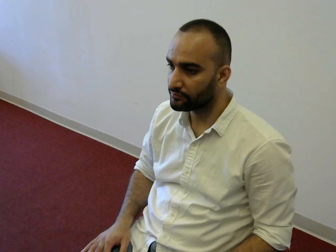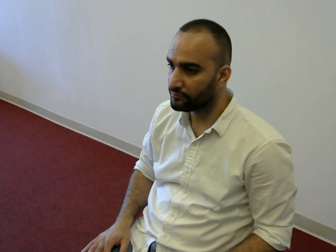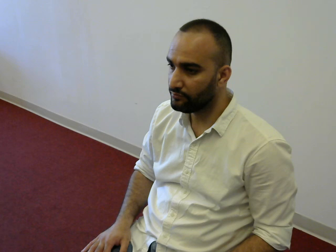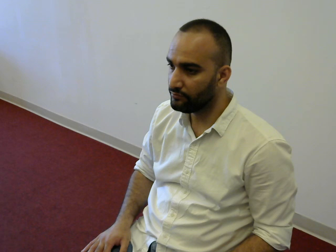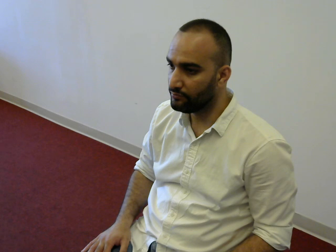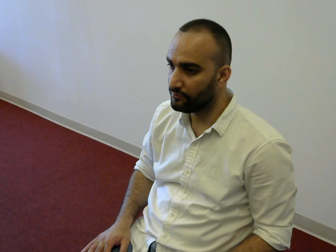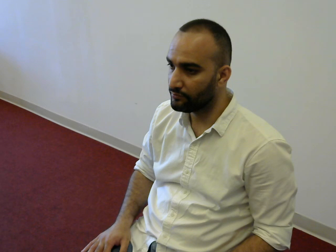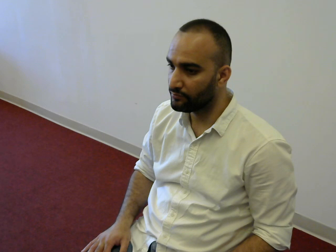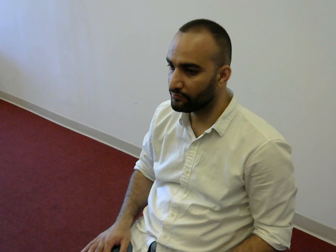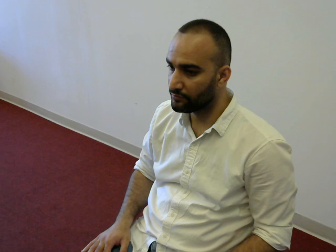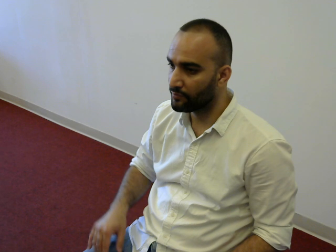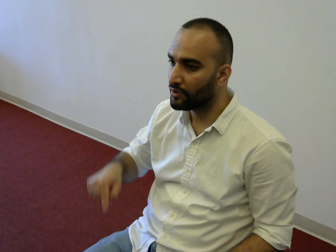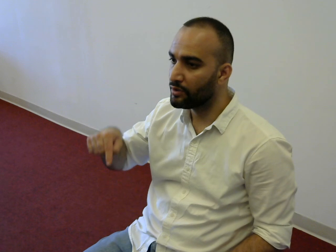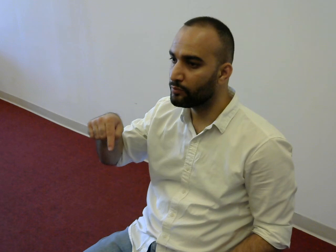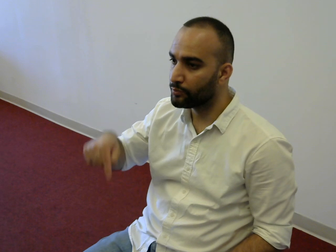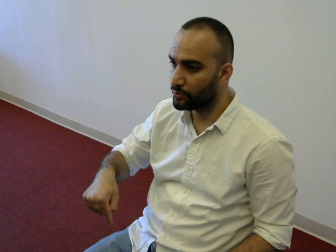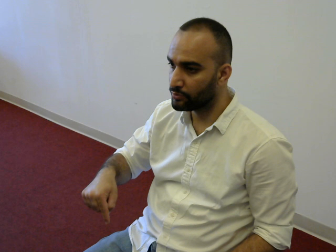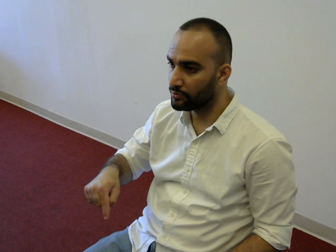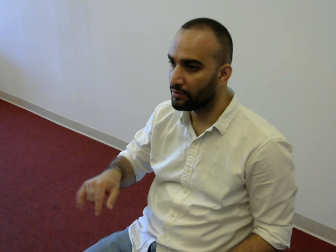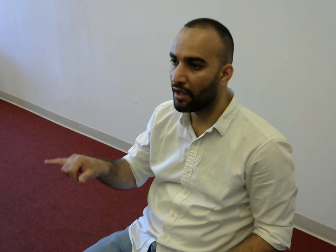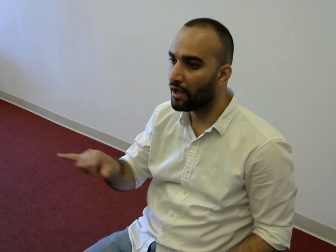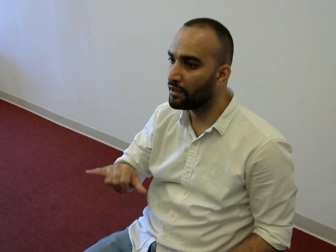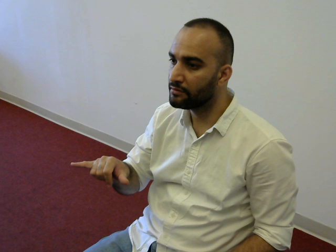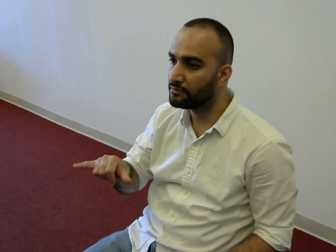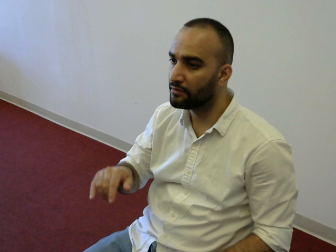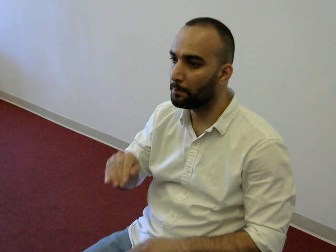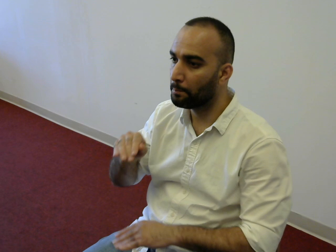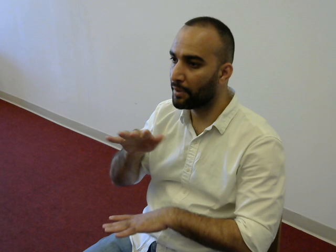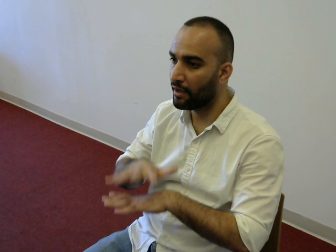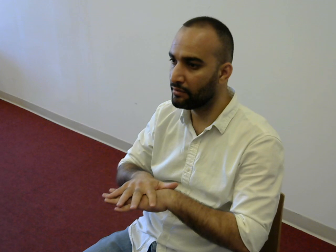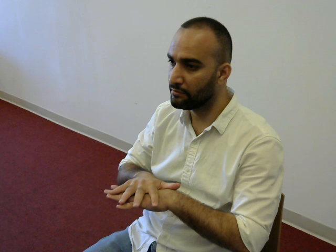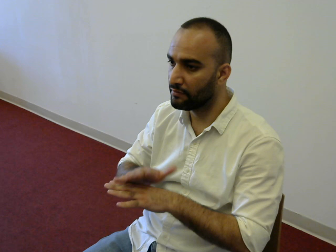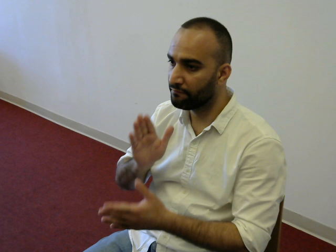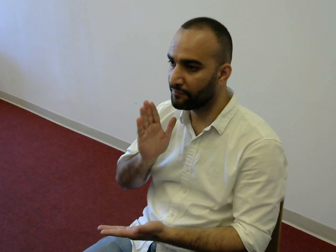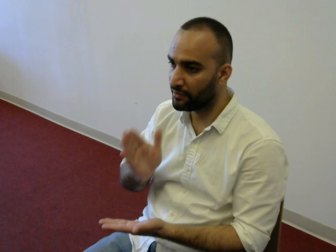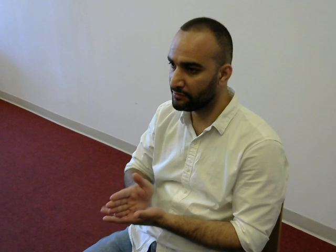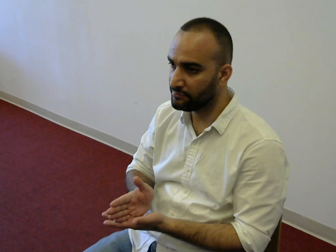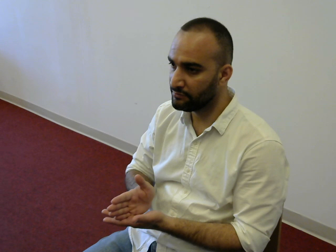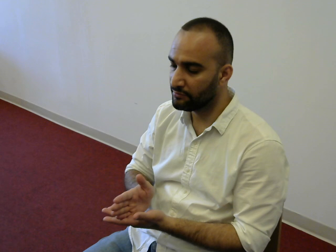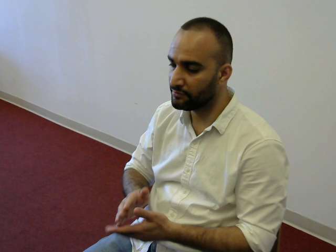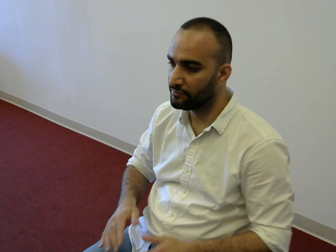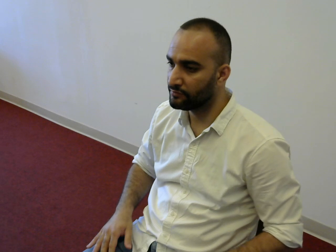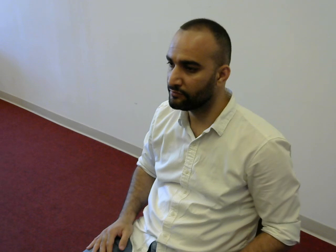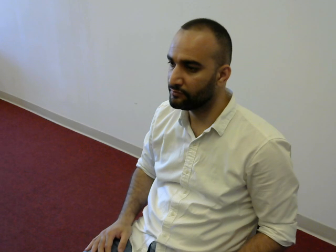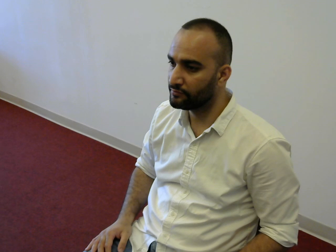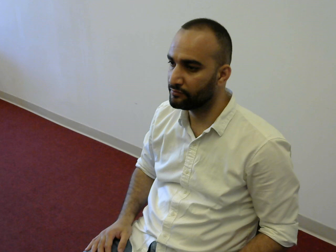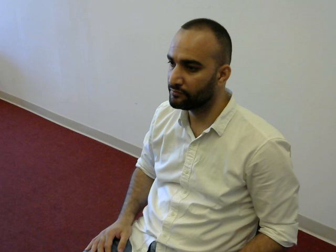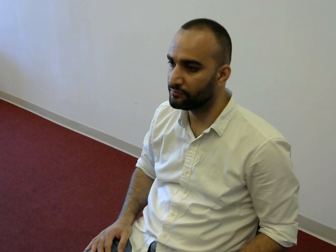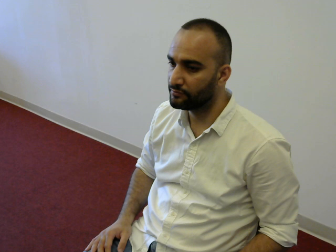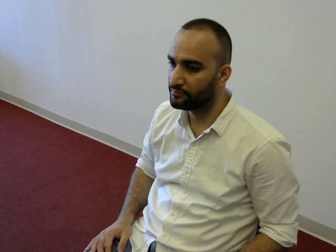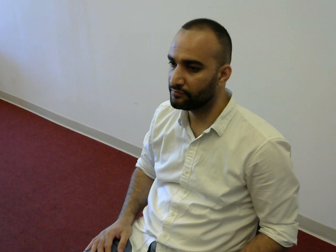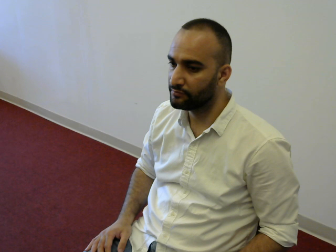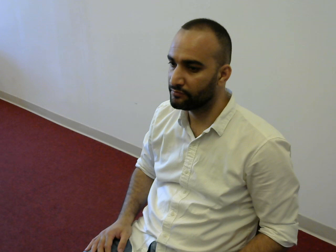Burda harda bank var?